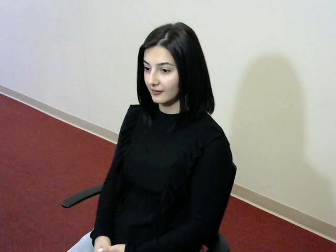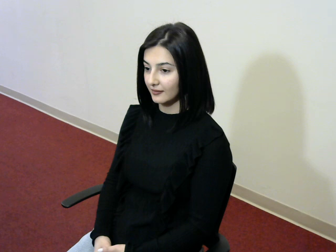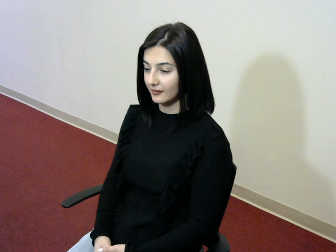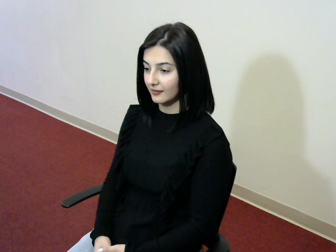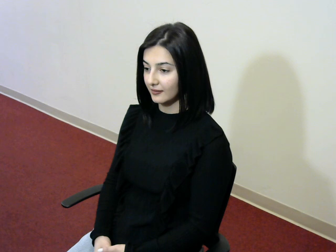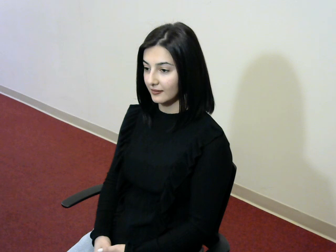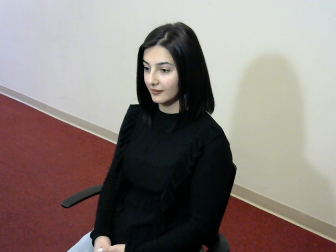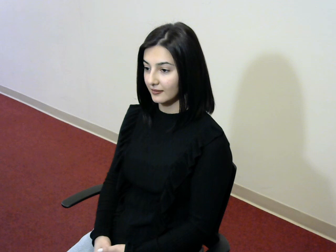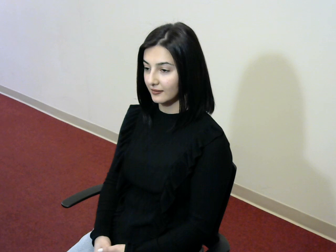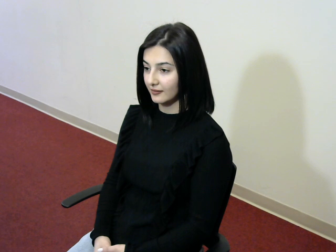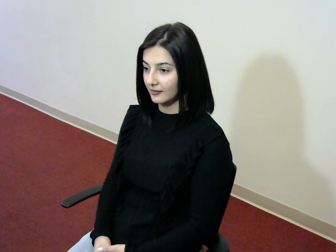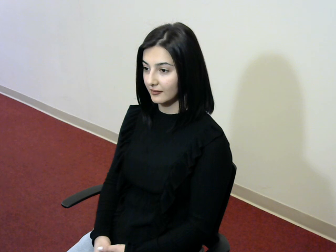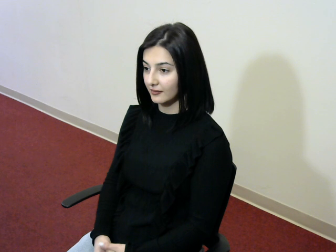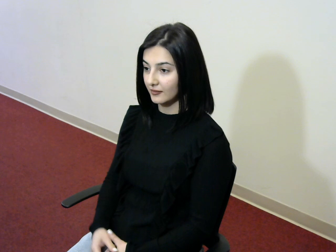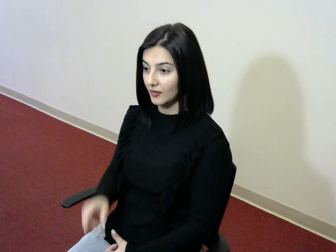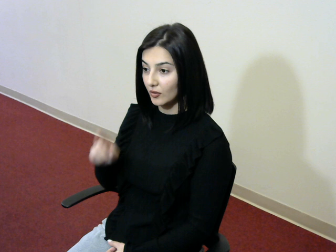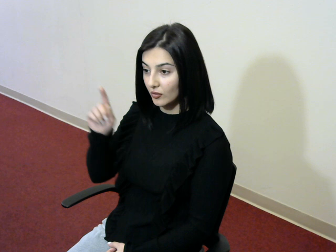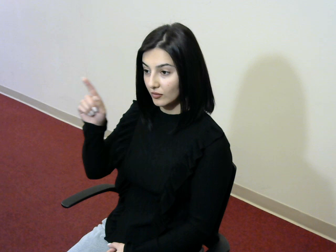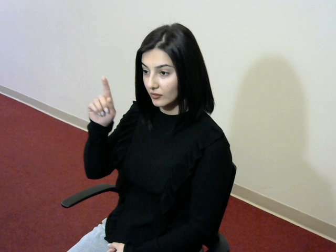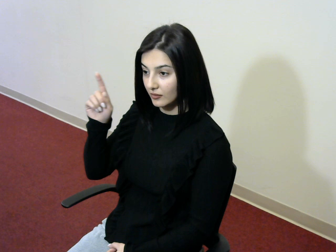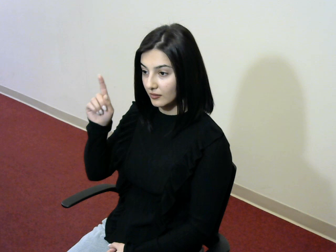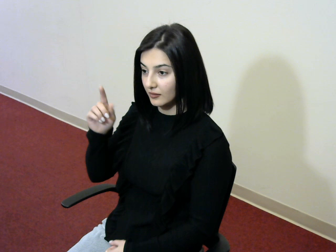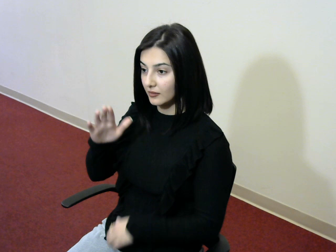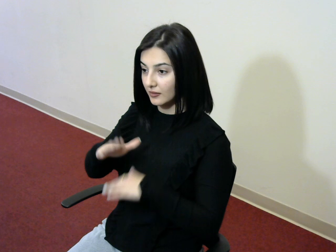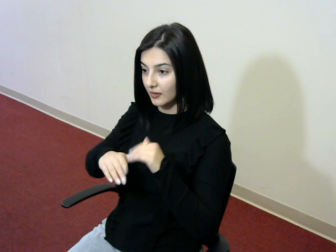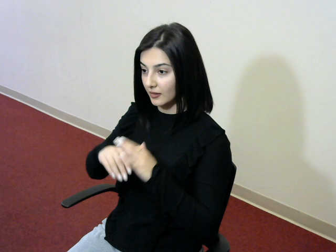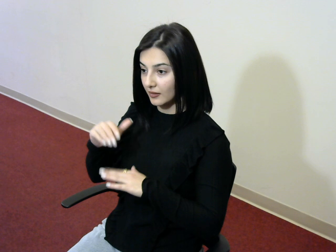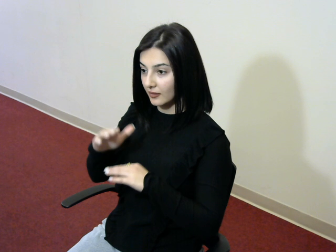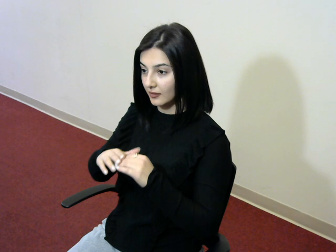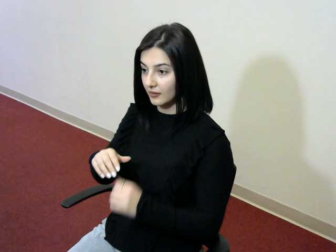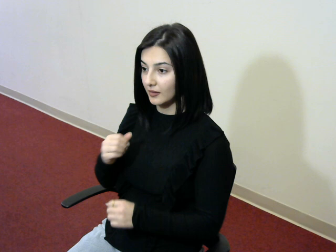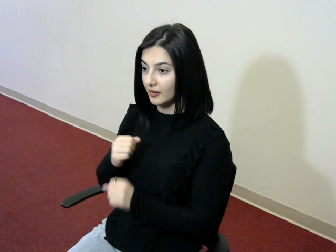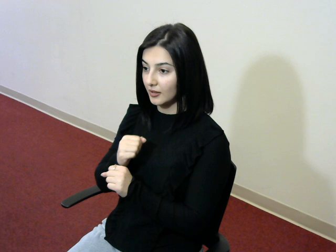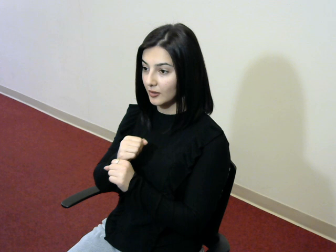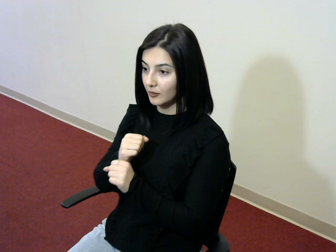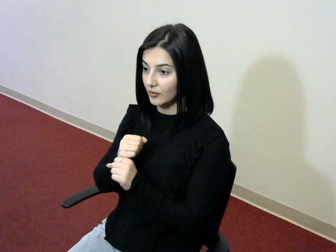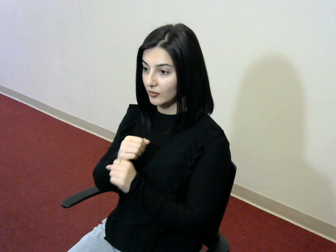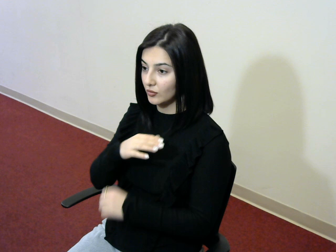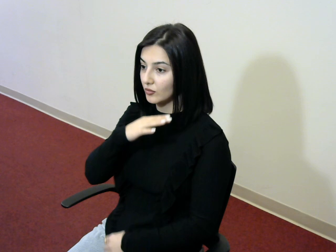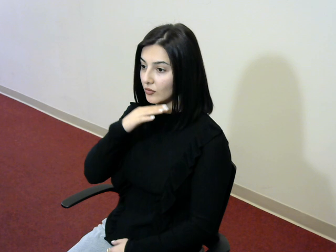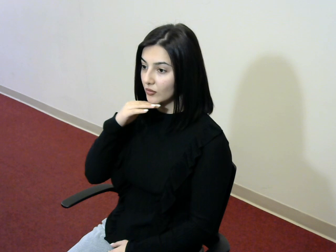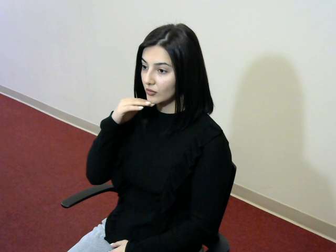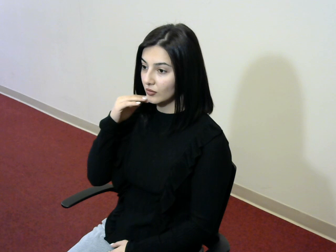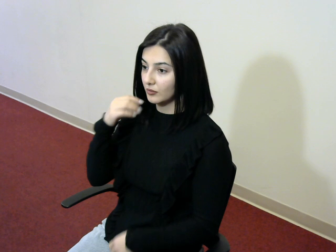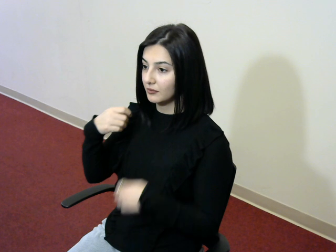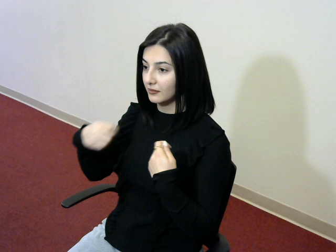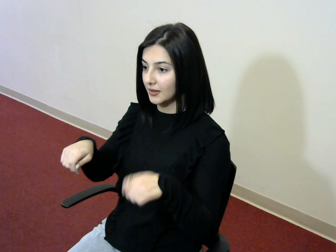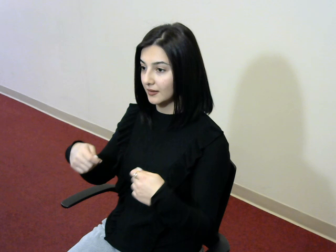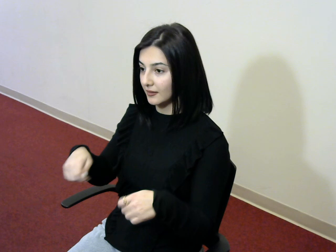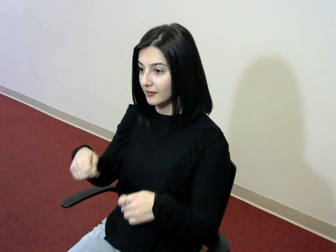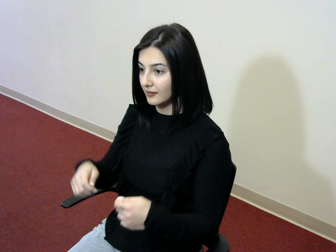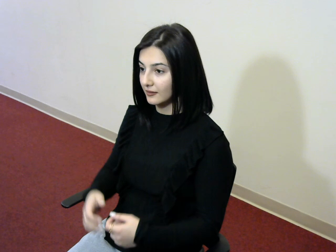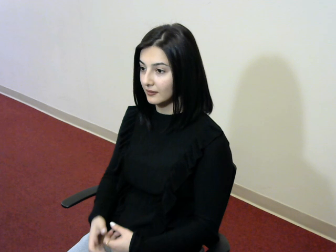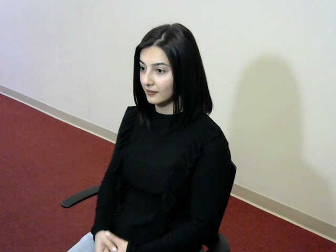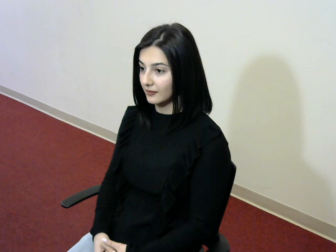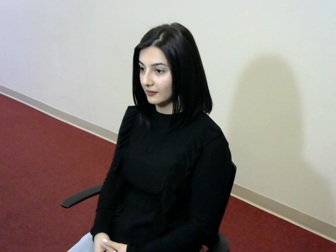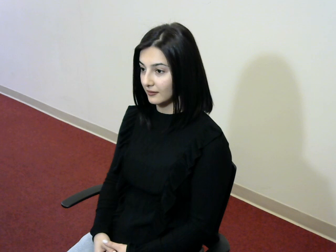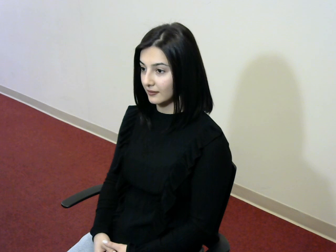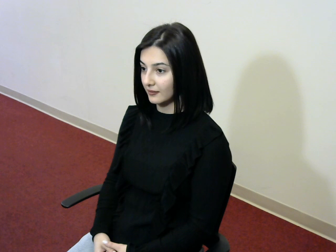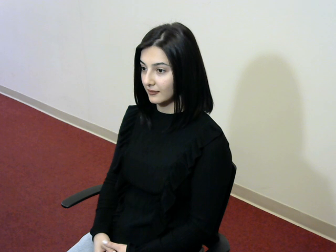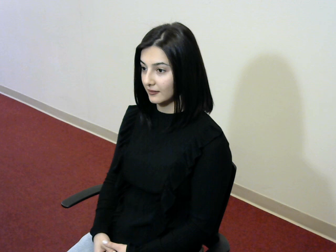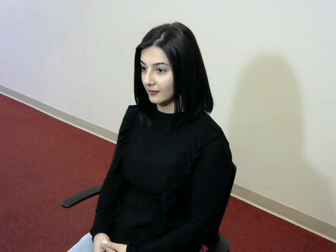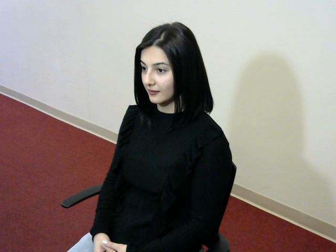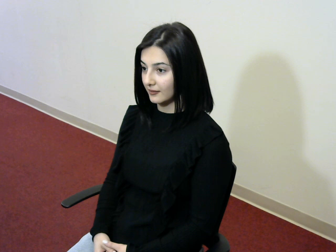Onun əl işləri çox satılır